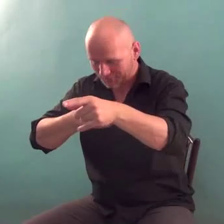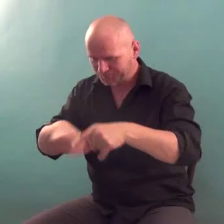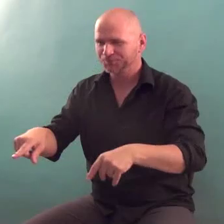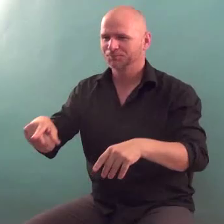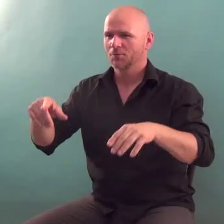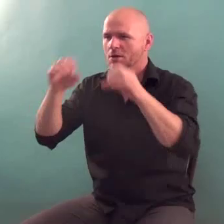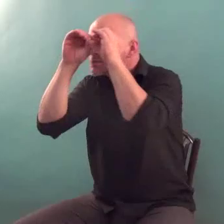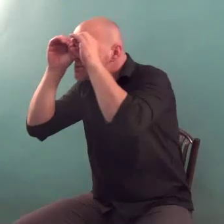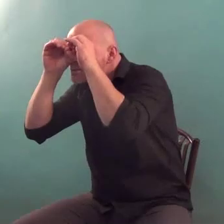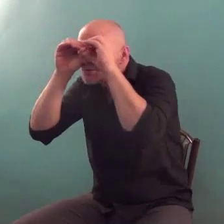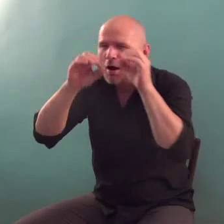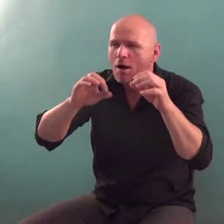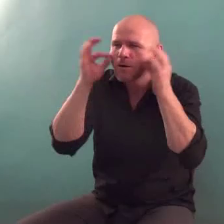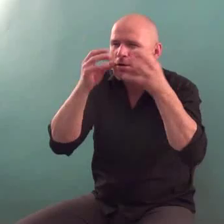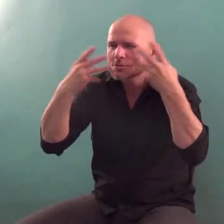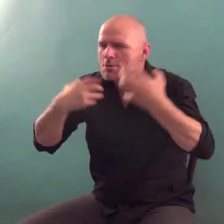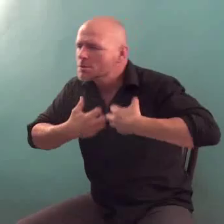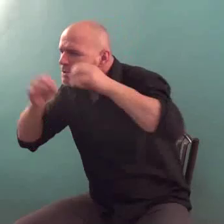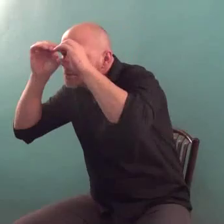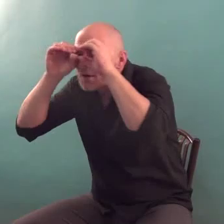Zły kot rozgląda się przez lornetkę.